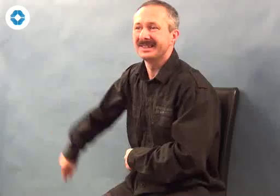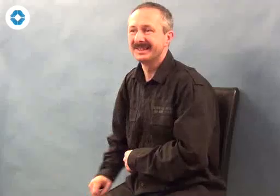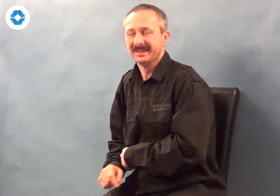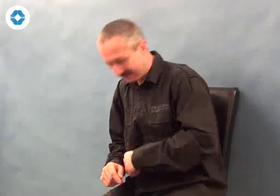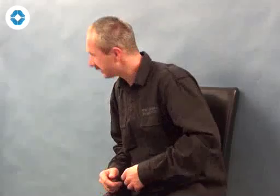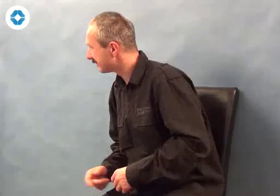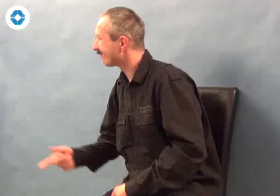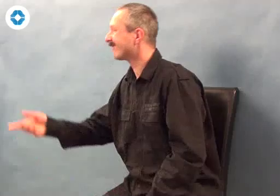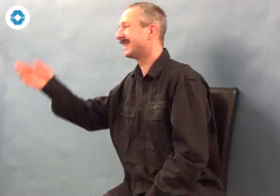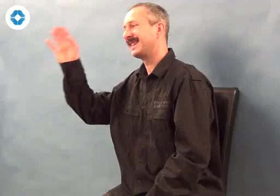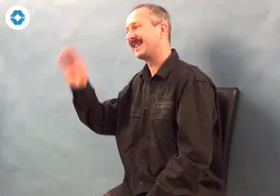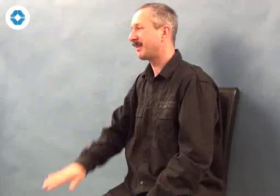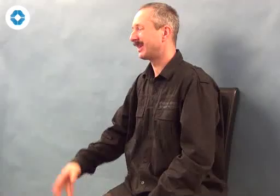Policjant kręci głową, dziecko uciekło.